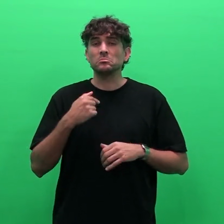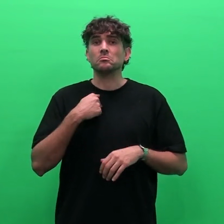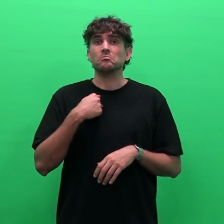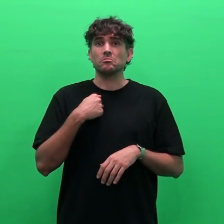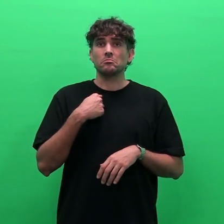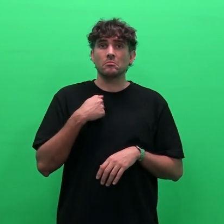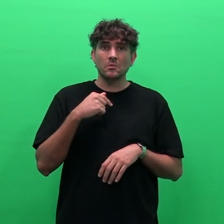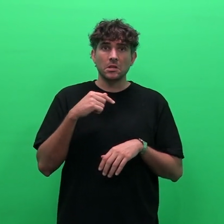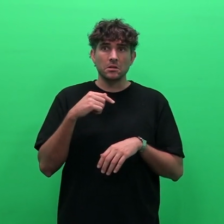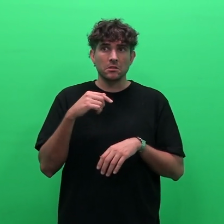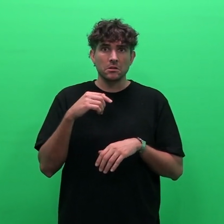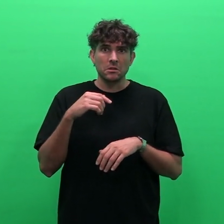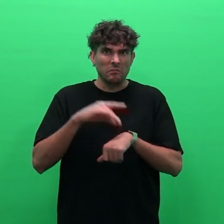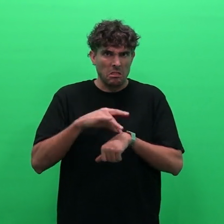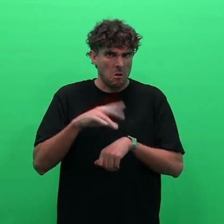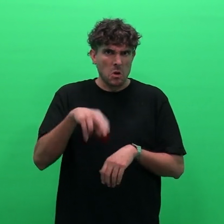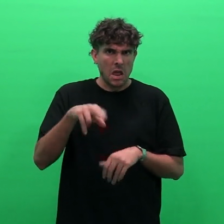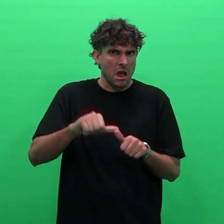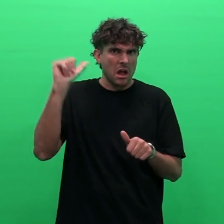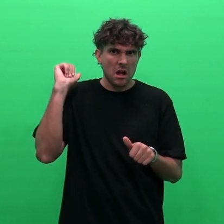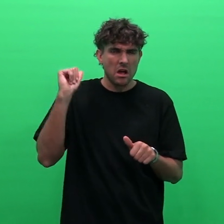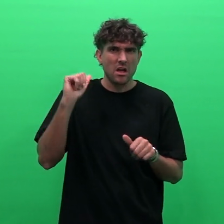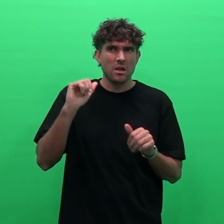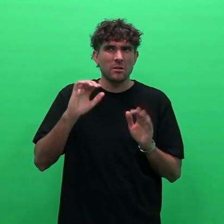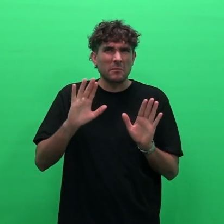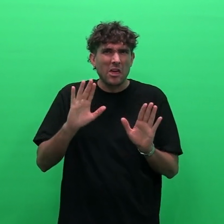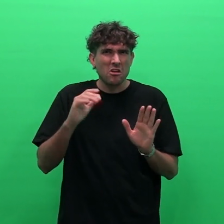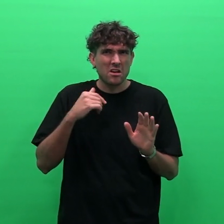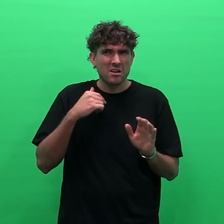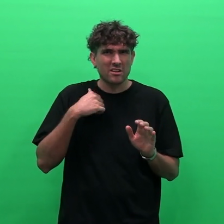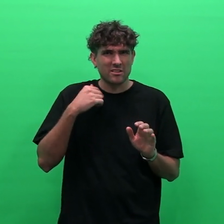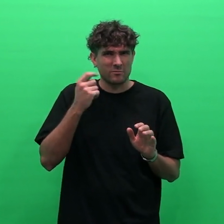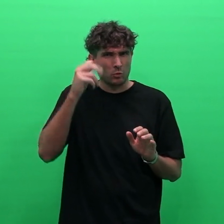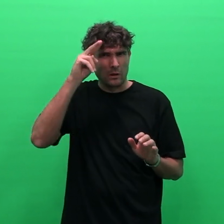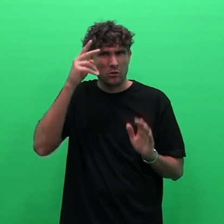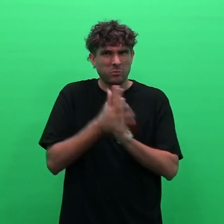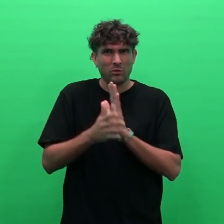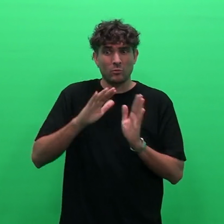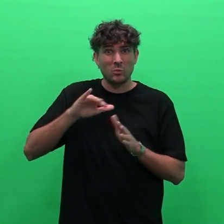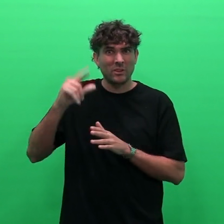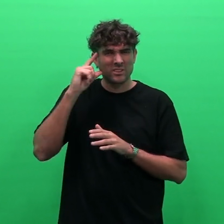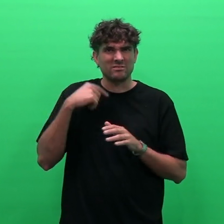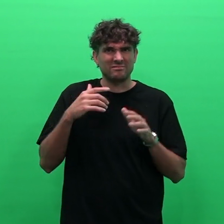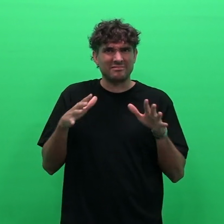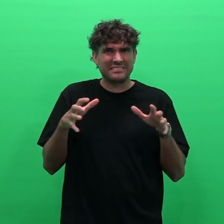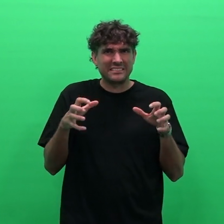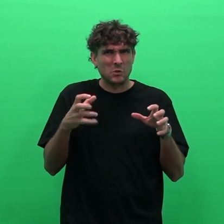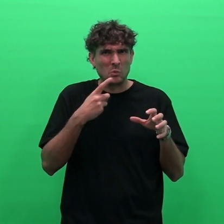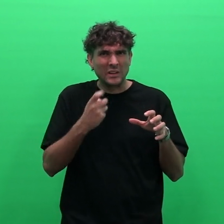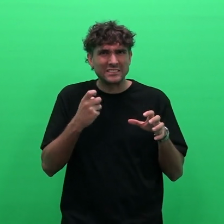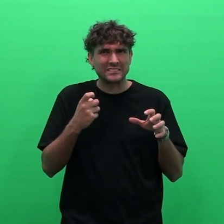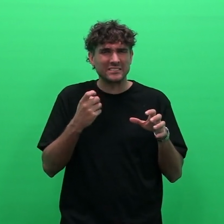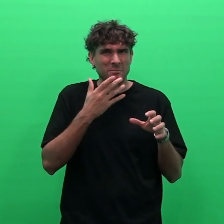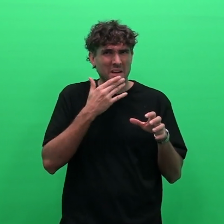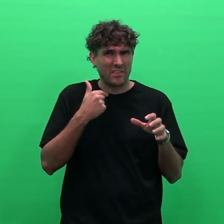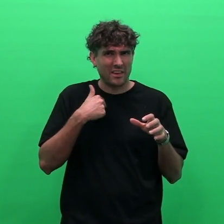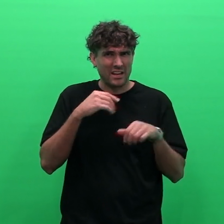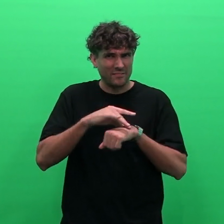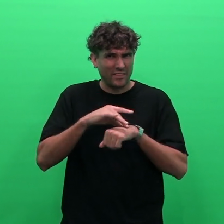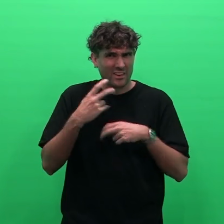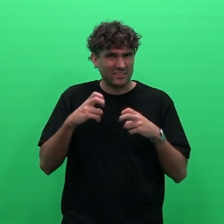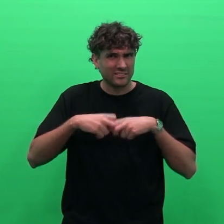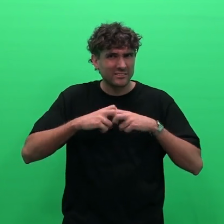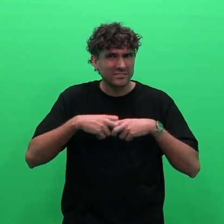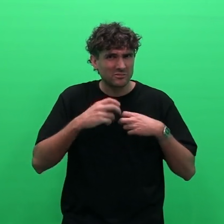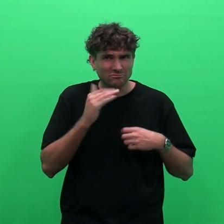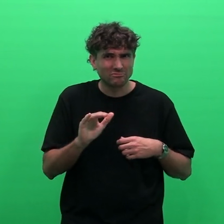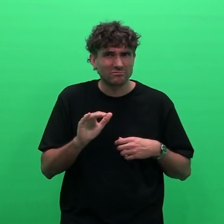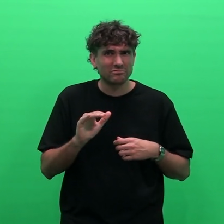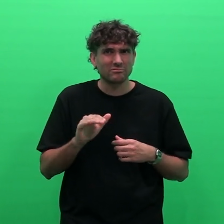No he tingut mai malalties abans, però estic una mica preocupat perquè aquests últims dies em costa moure els dits de les mans, sembla que tingui artrosi, no ho sé.